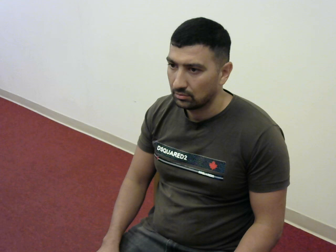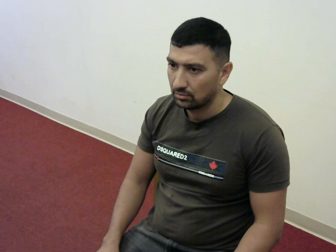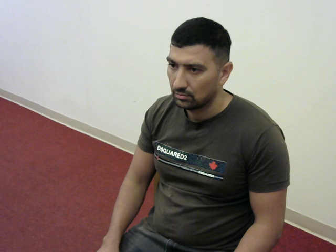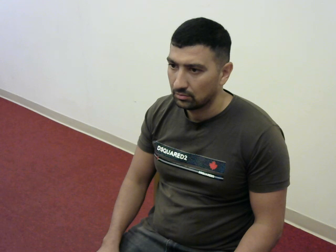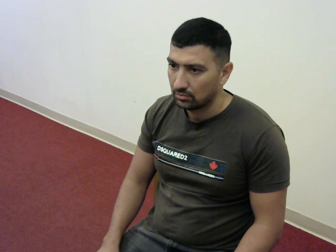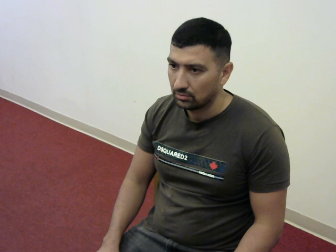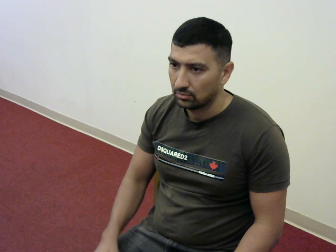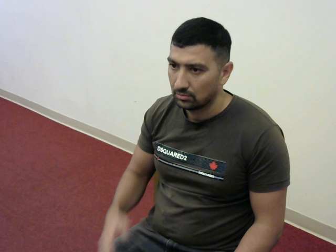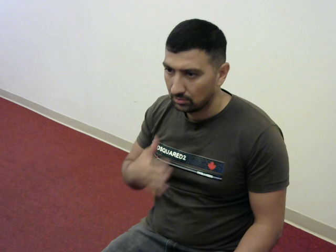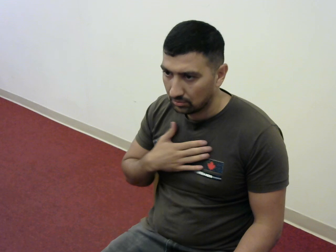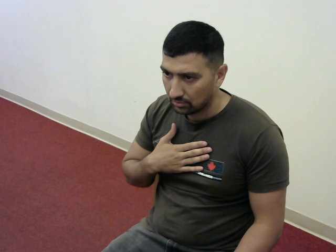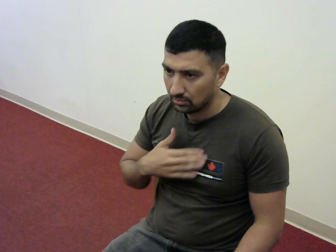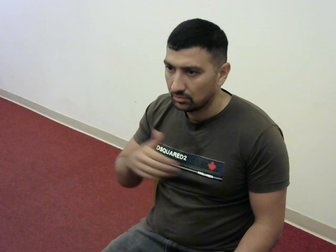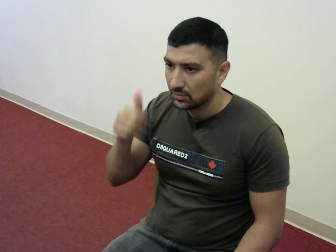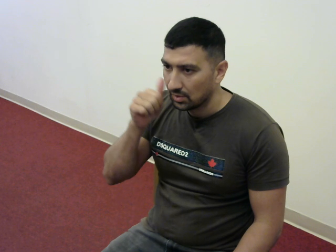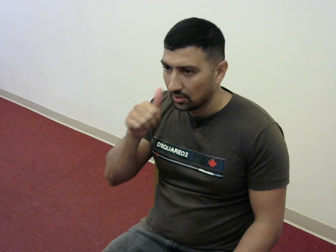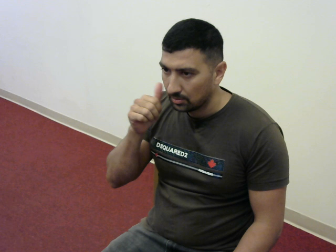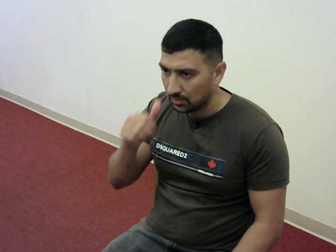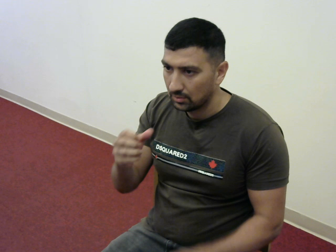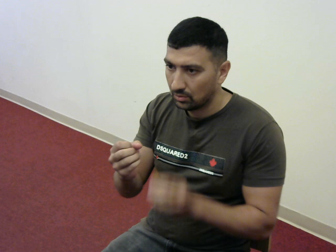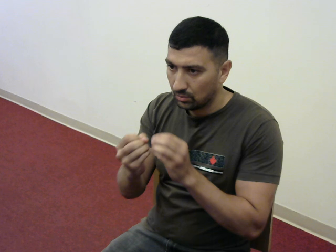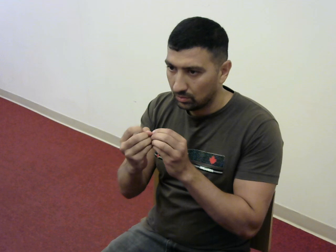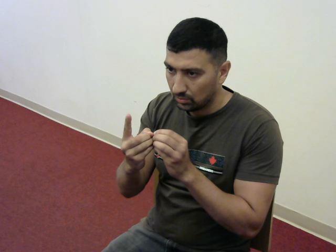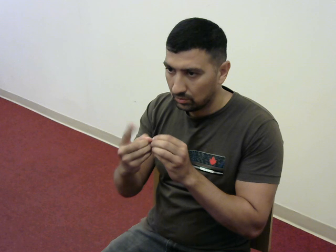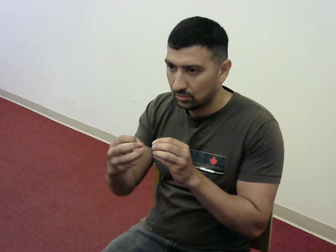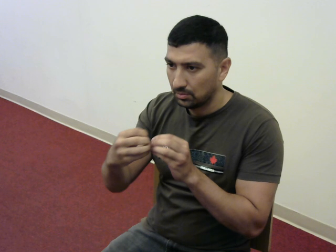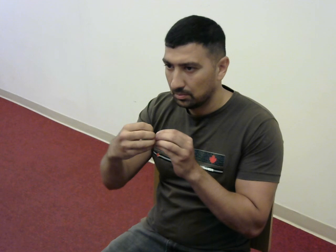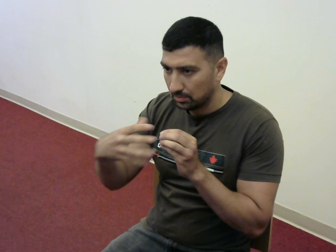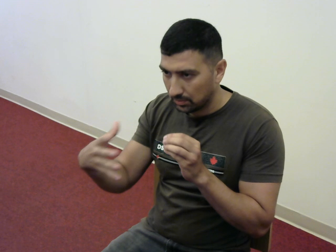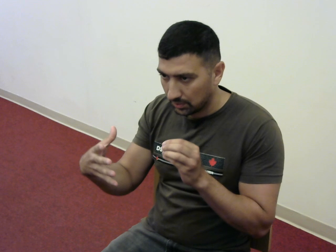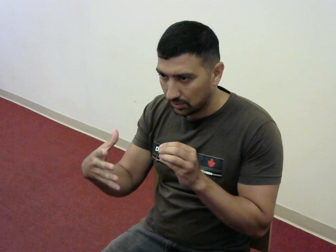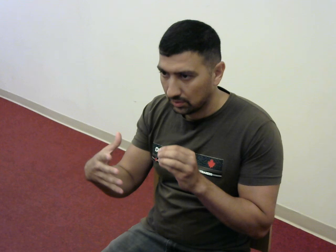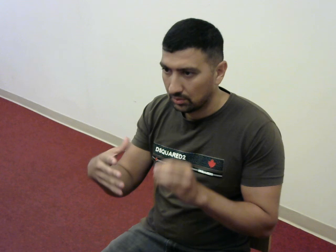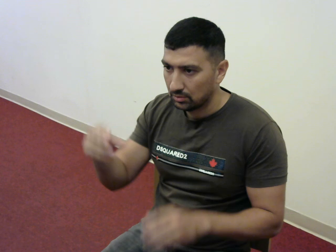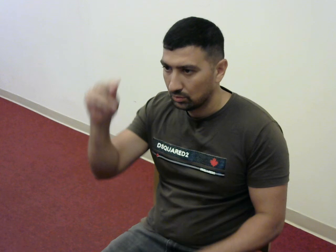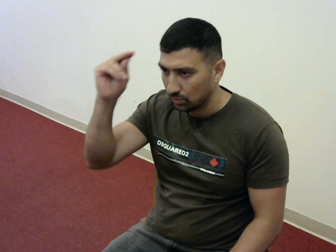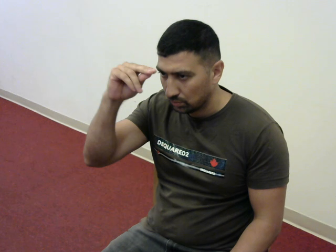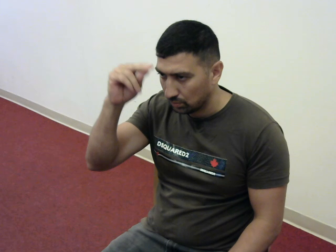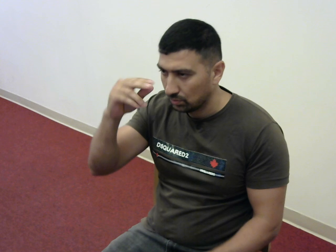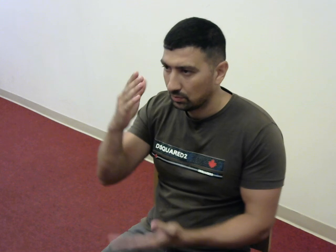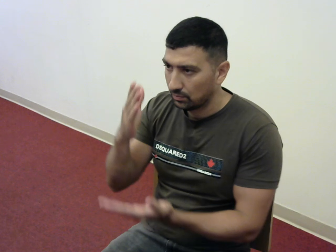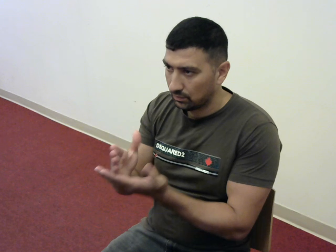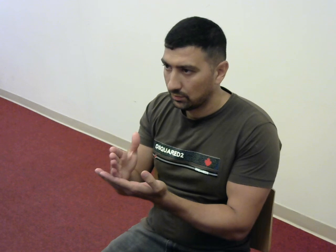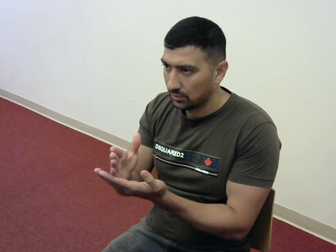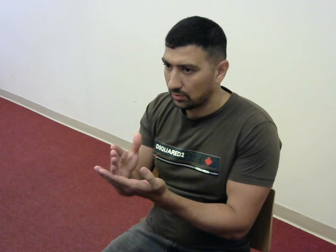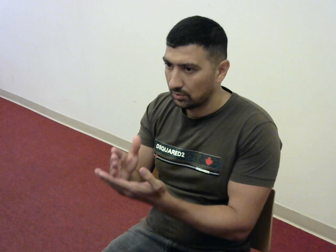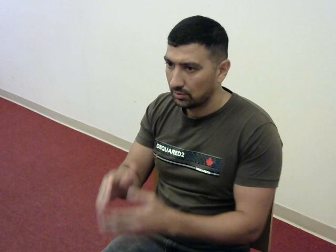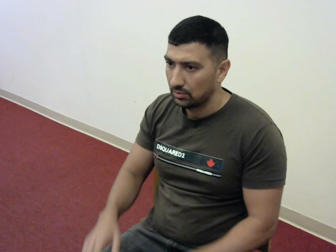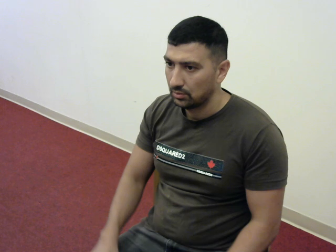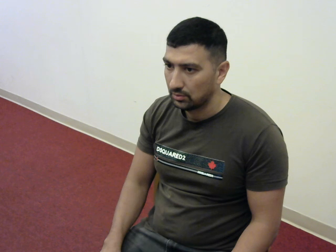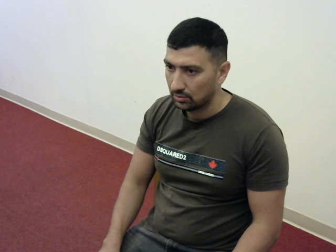Mənim sabah 11:15-də dərsim var